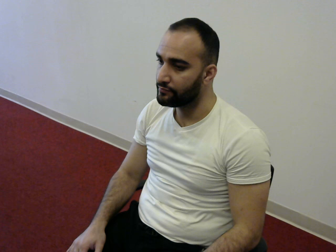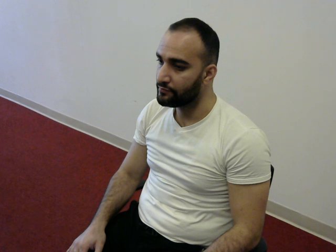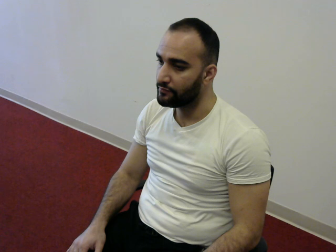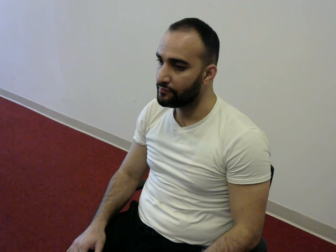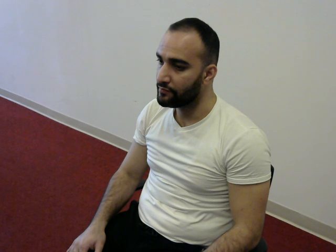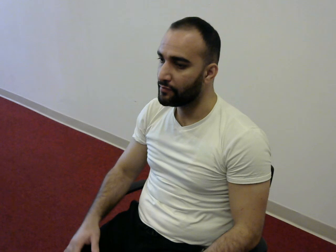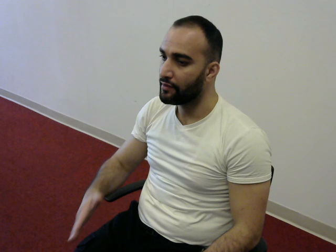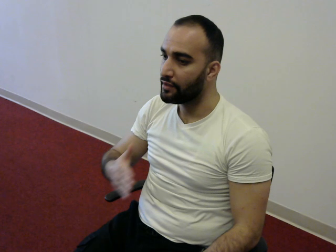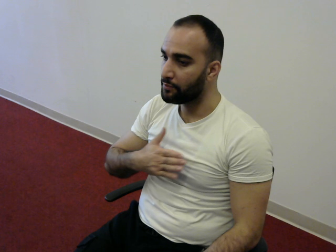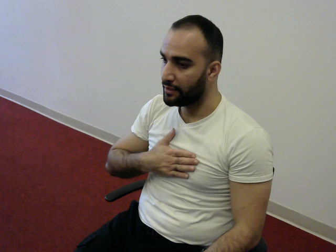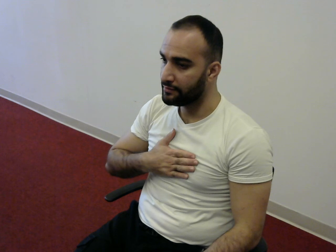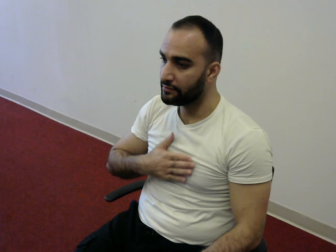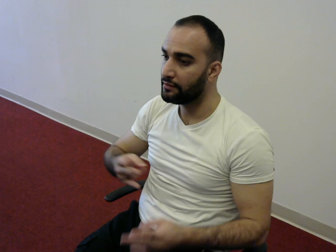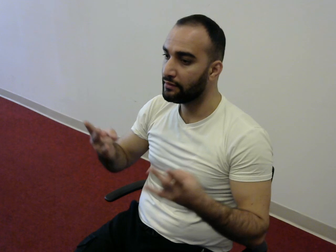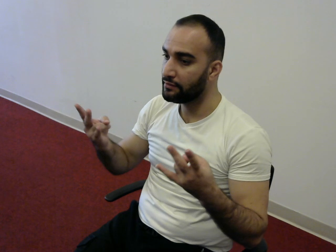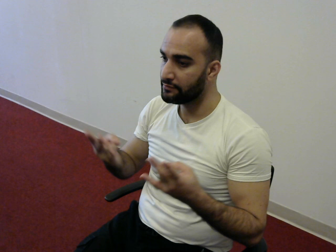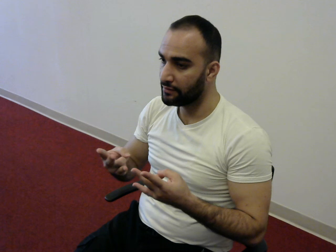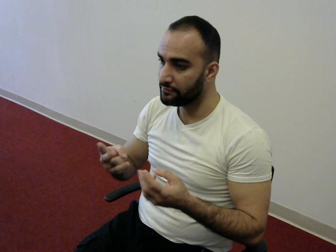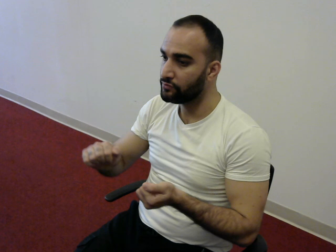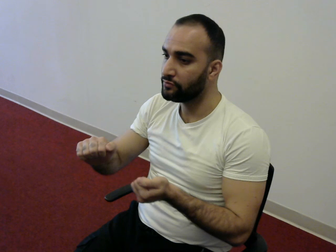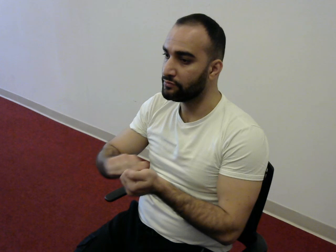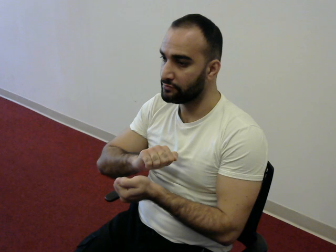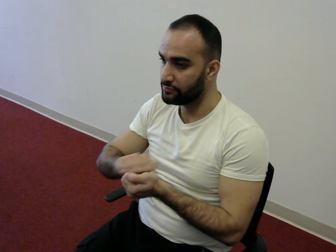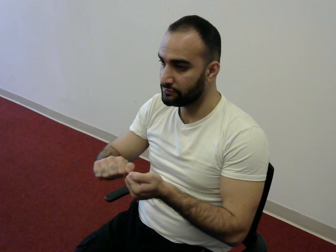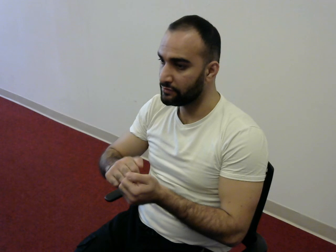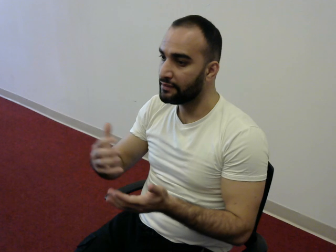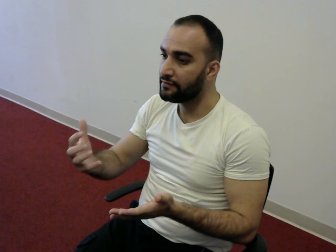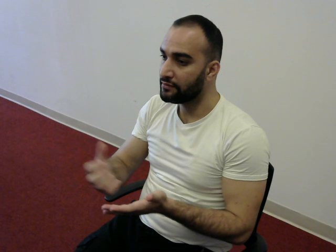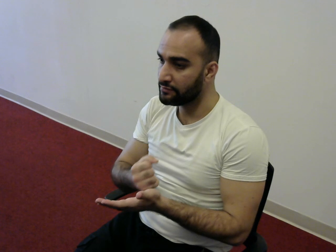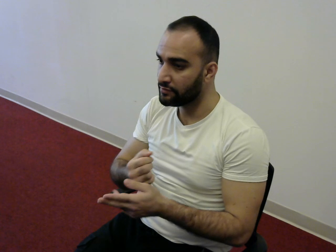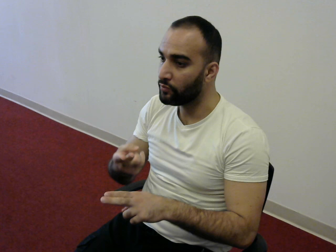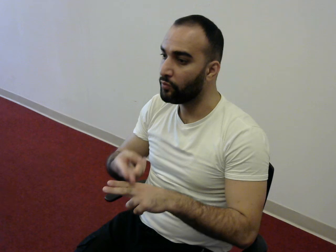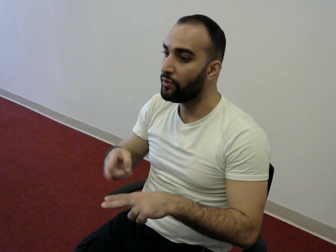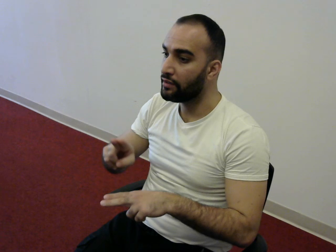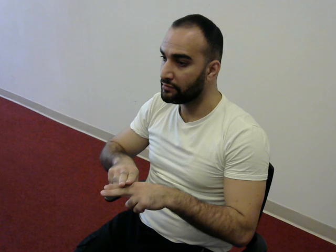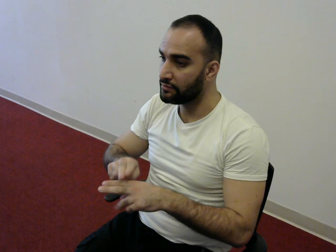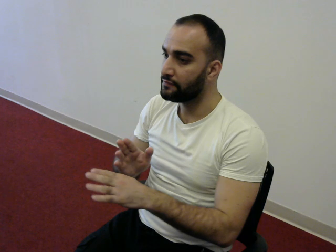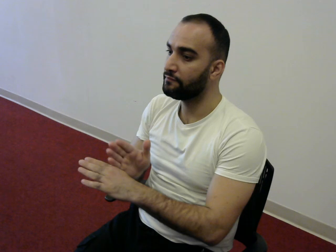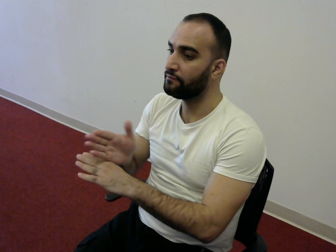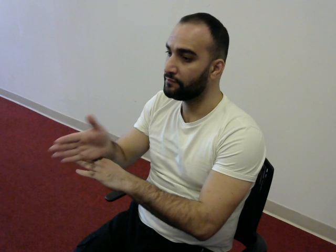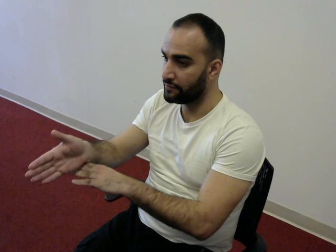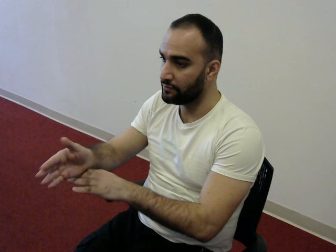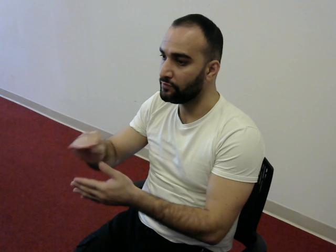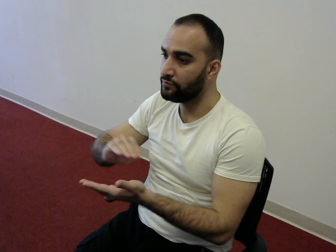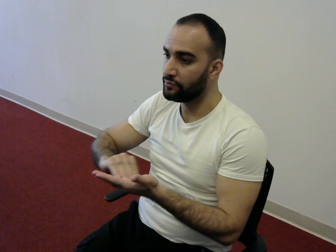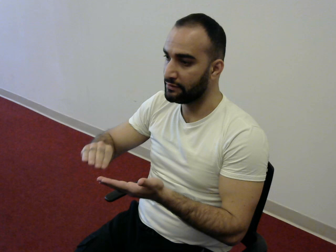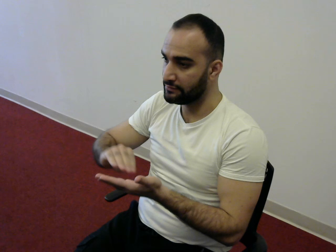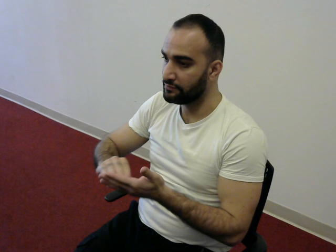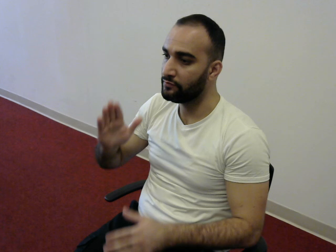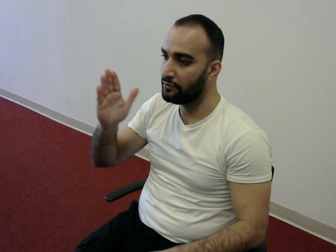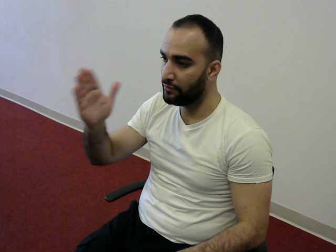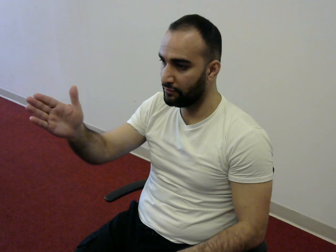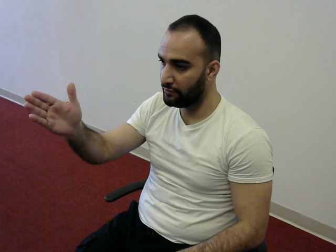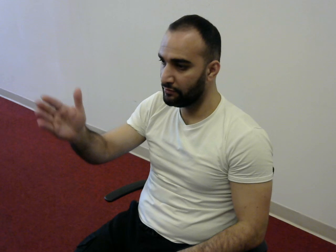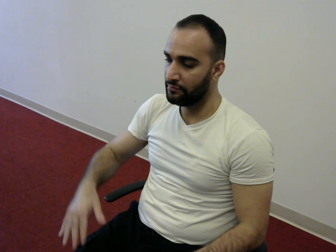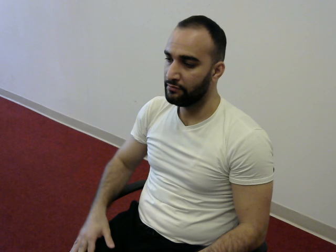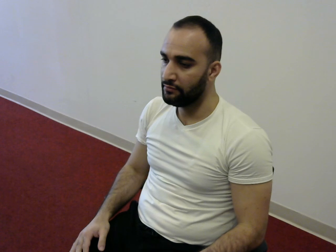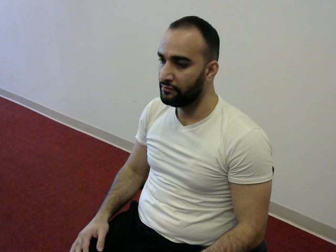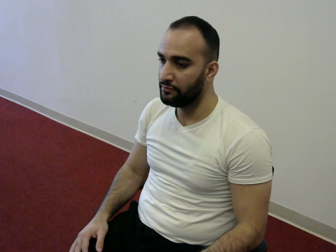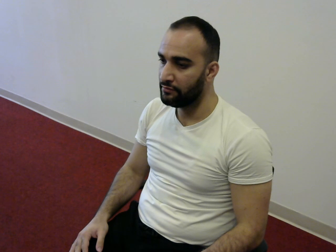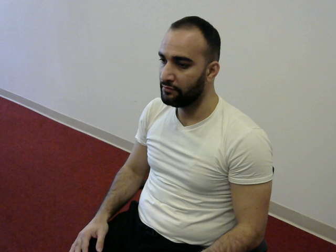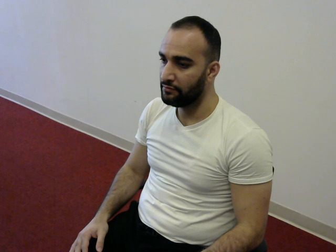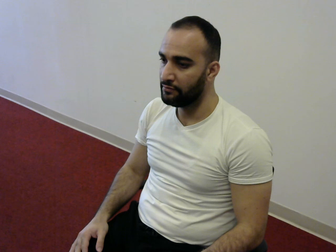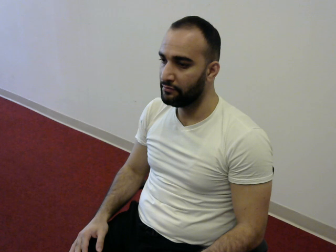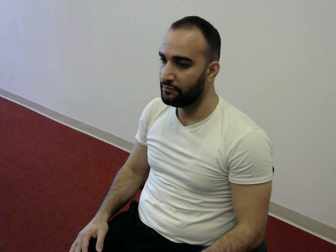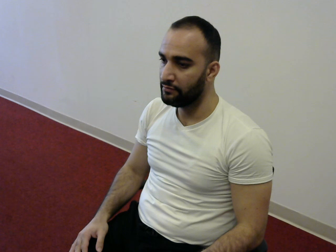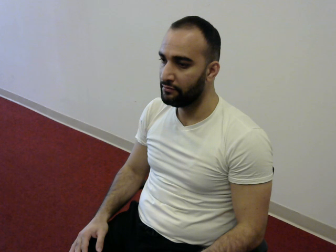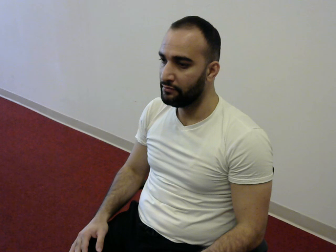Mən lazımlı kağızları tapmaq üçün müraciət yazacam